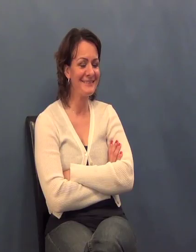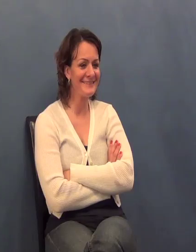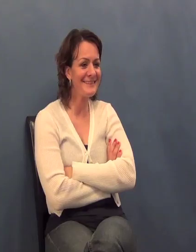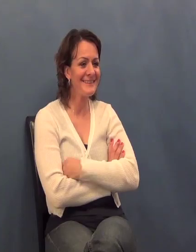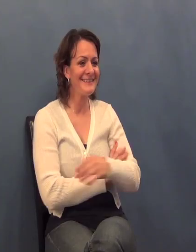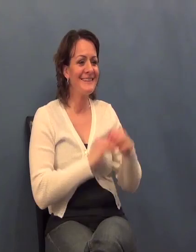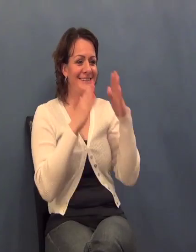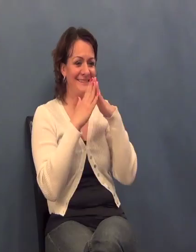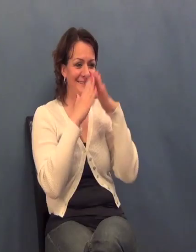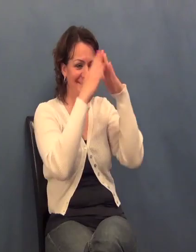Stoją dwa domy naprzeciwko sobie.